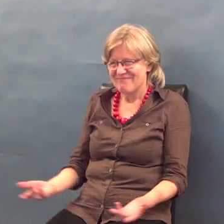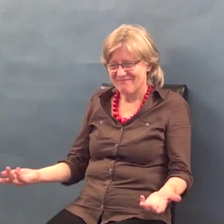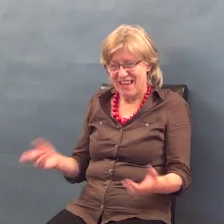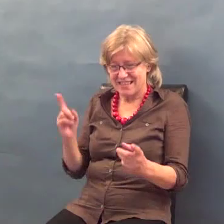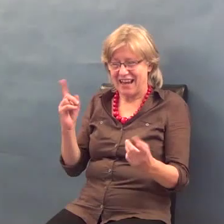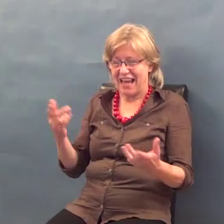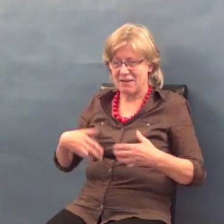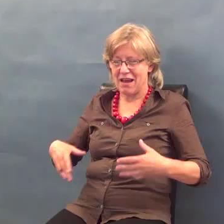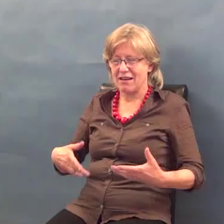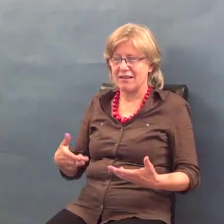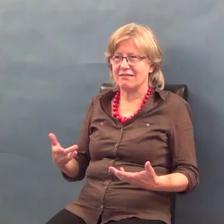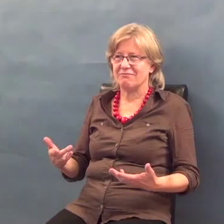Zakaz kostiumów.